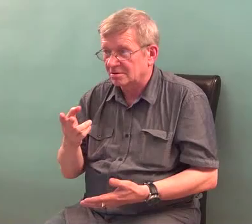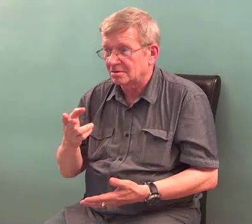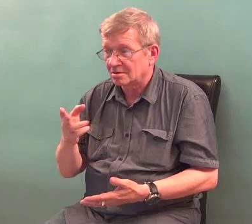Gdzie?